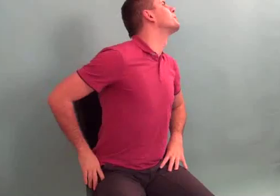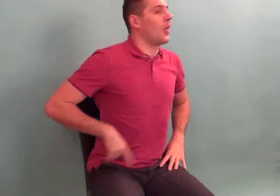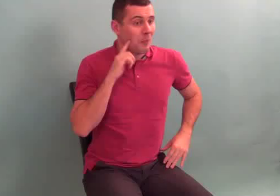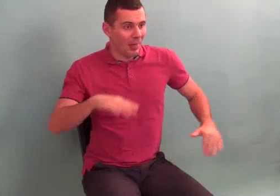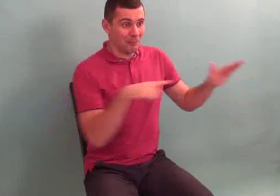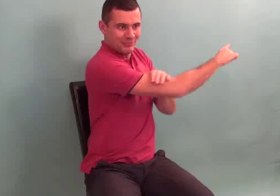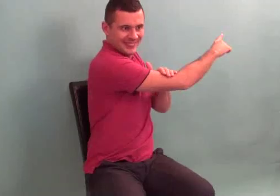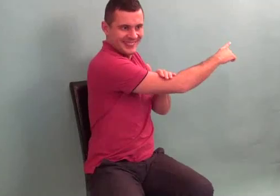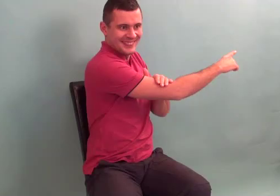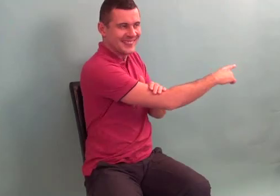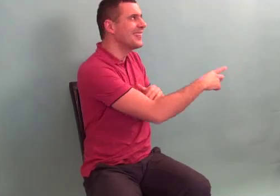Mały chłopiec szybko ucieka.